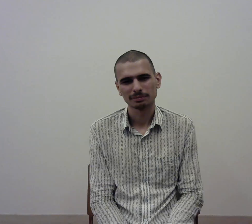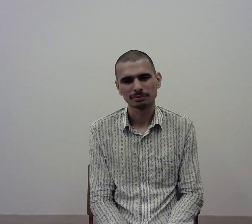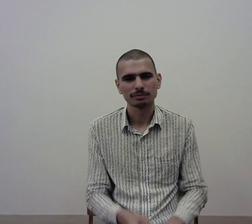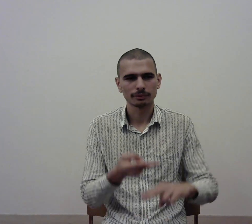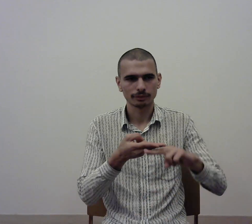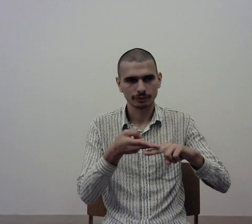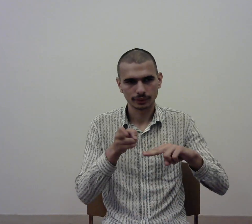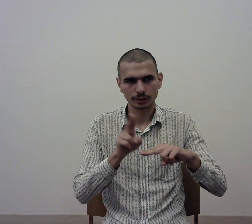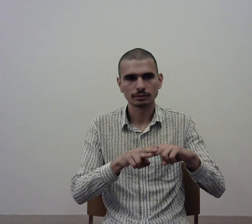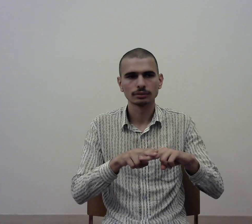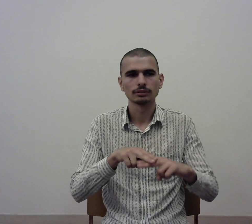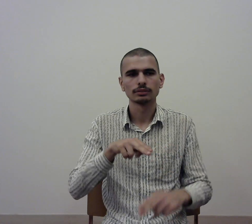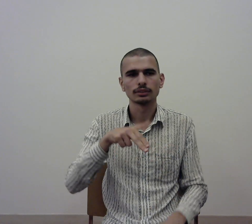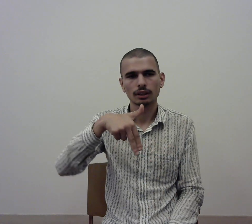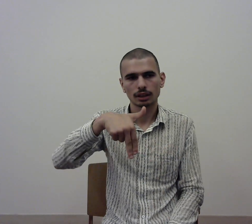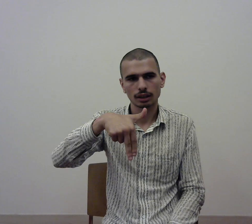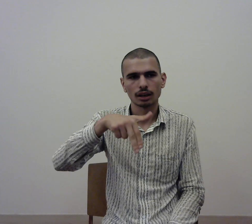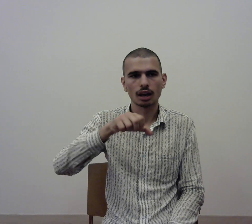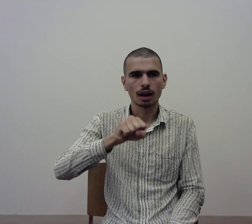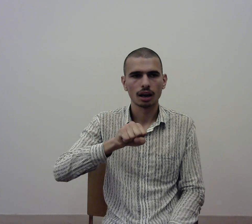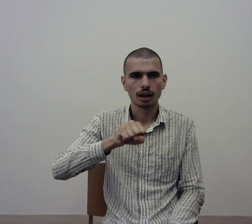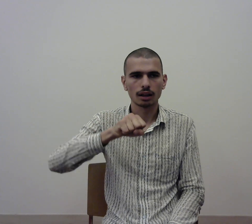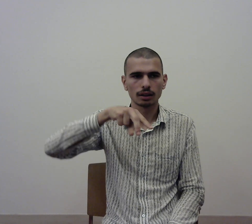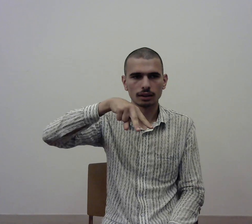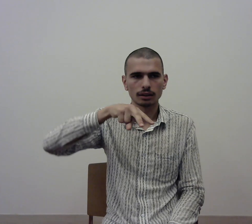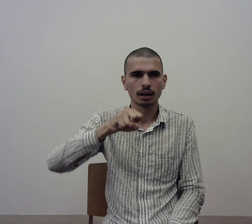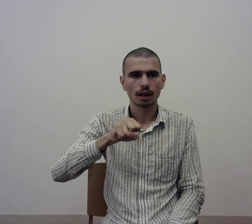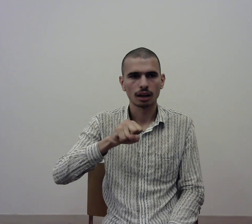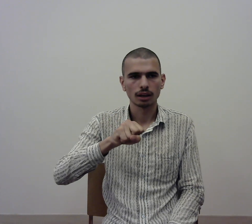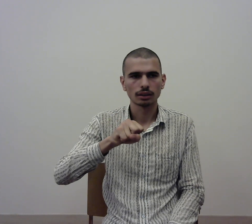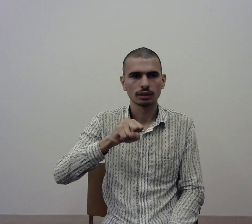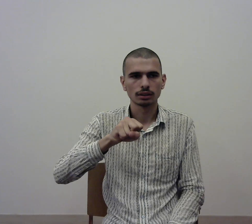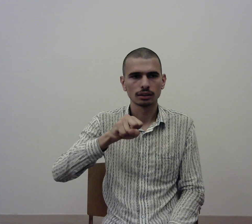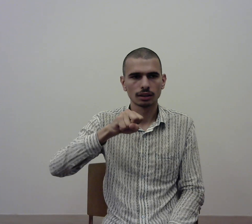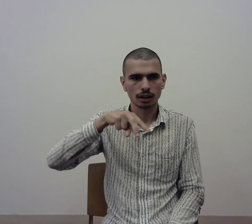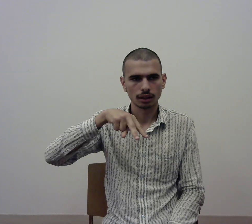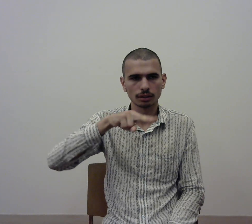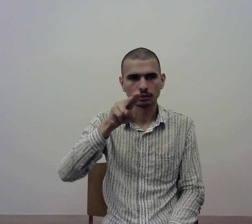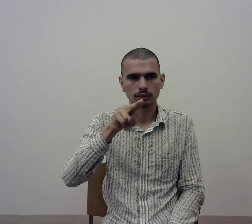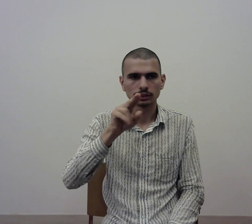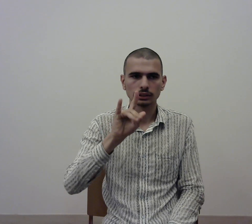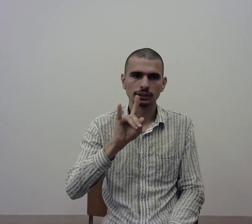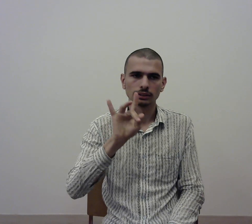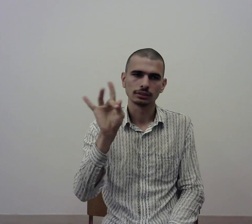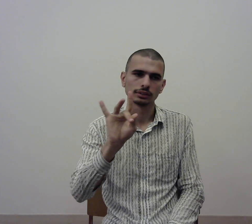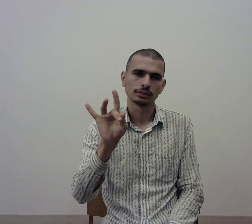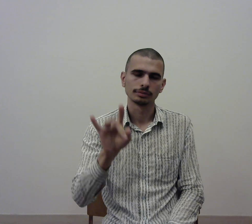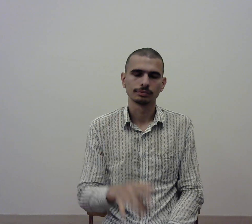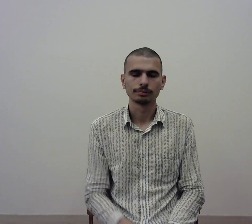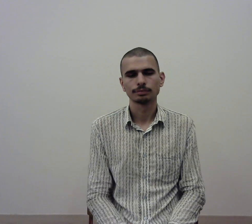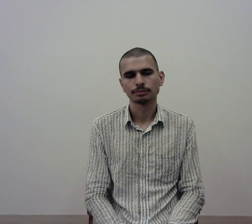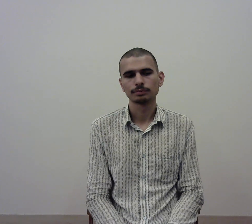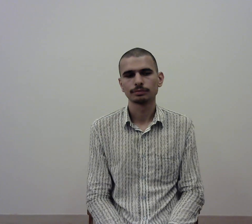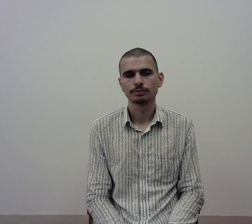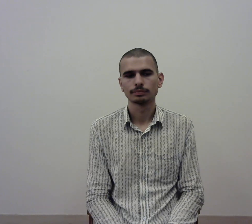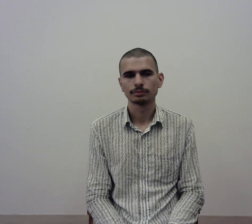Bu halaldır?